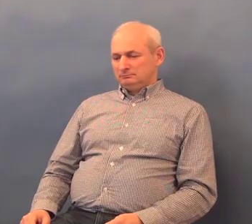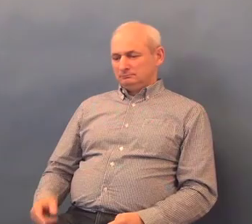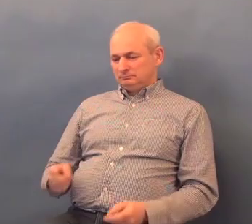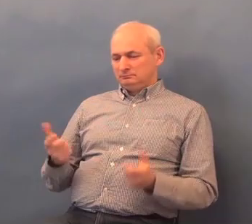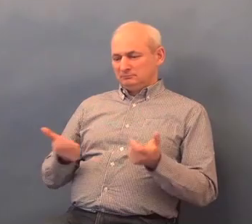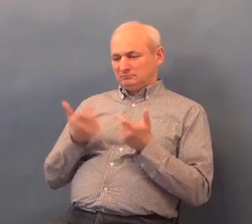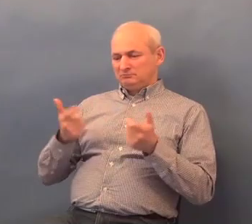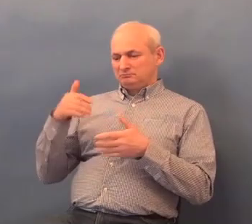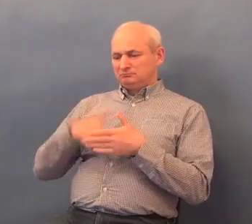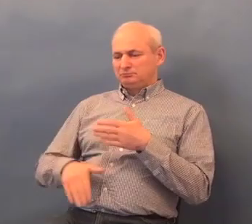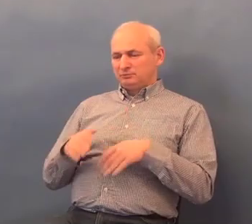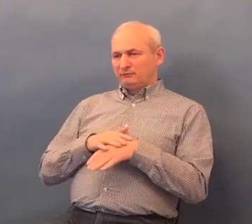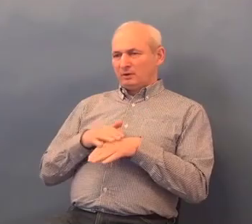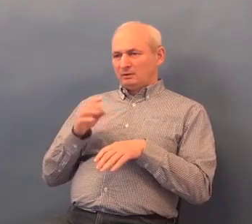Niebezpieczeństwo - można utopić się w wodzie, w stawie.